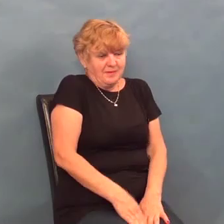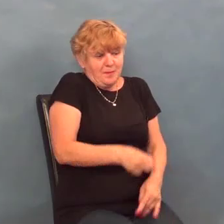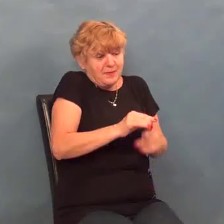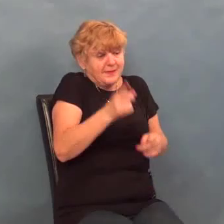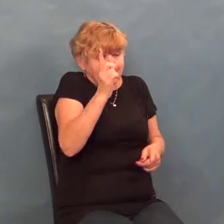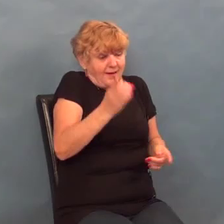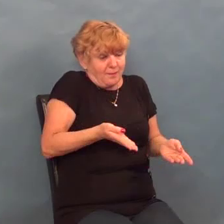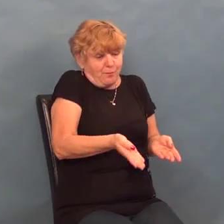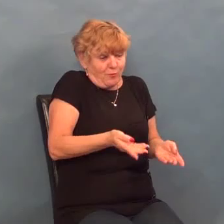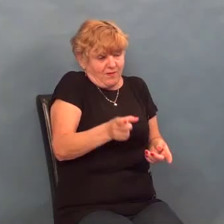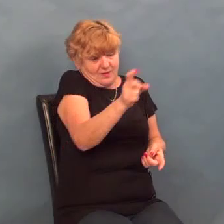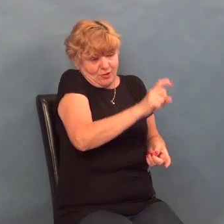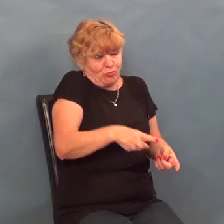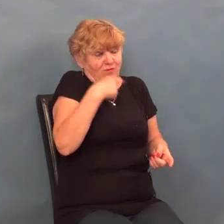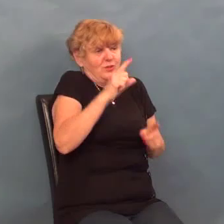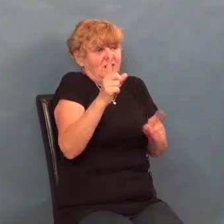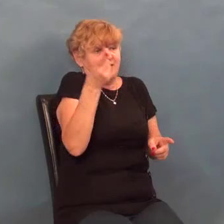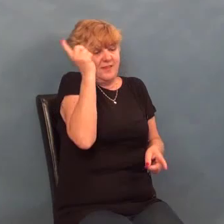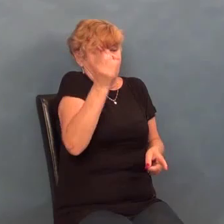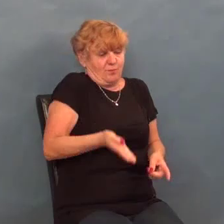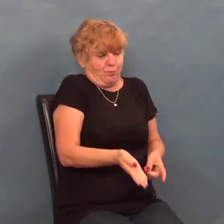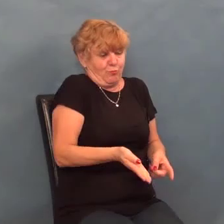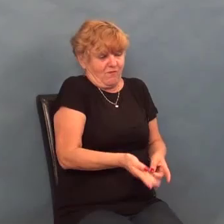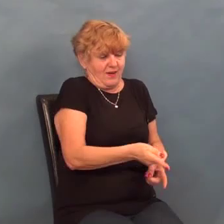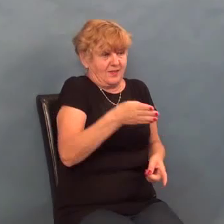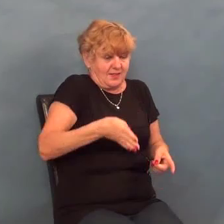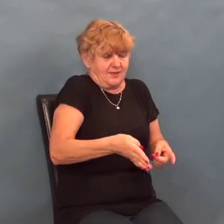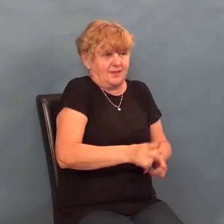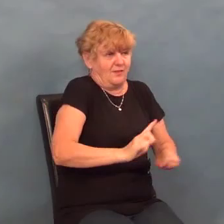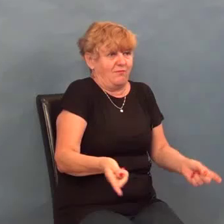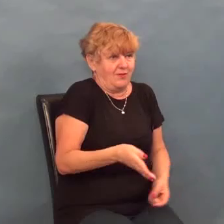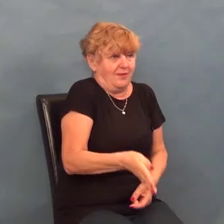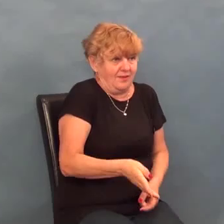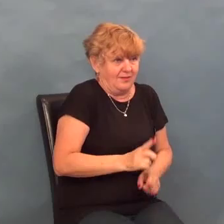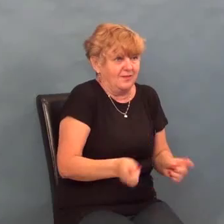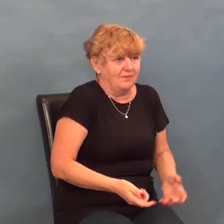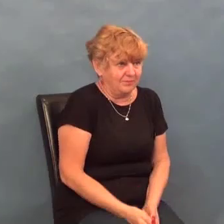Napisane jest, że zakaz piłowania, jest znak zakazu, czyli nie wolno piłować.